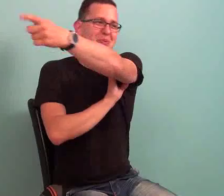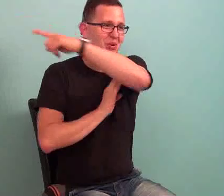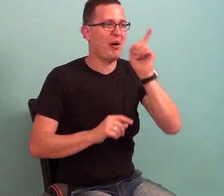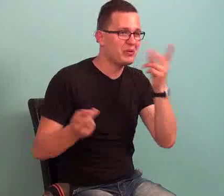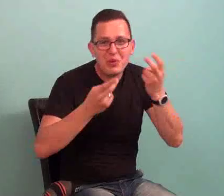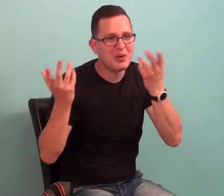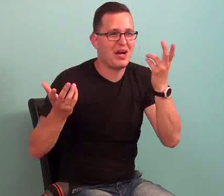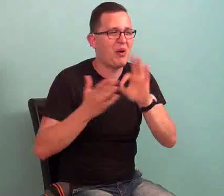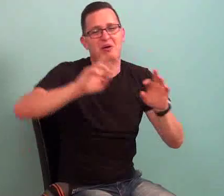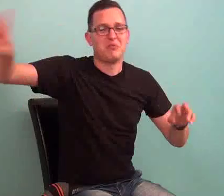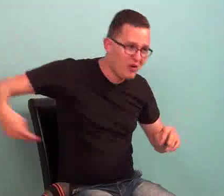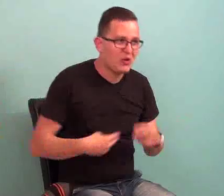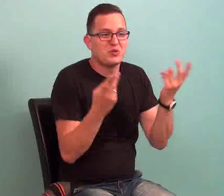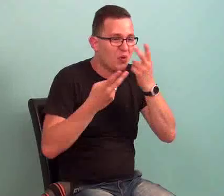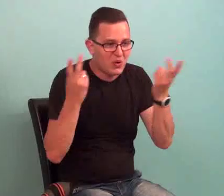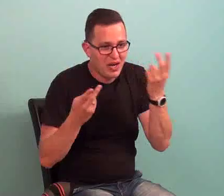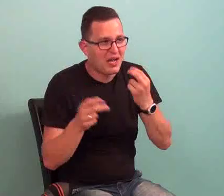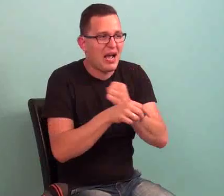Chłopiec szuka, w pewnym momencie wraca, szuka obok kamienia.